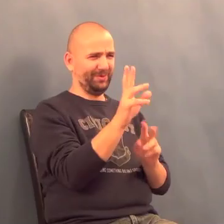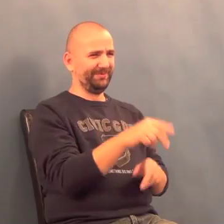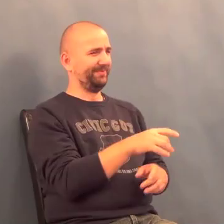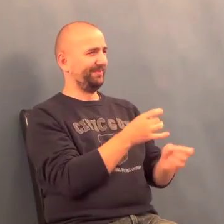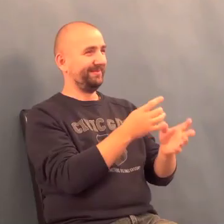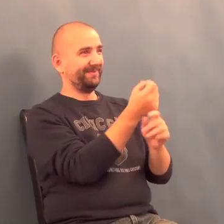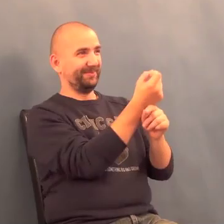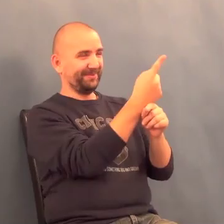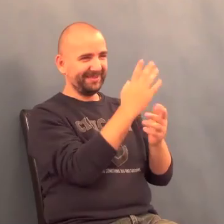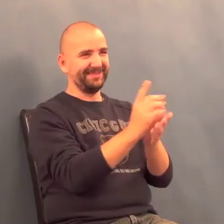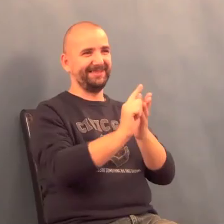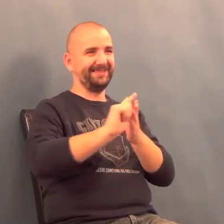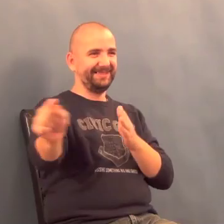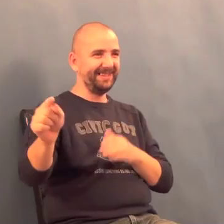Pobiegł, rzucił i uciekł.